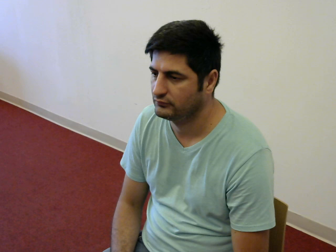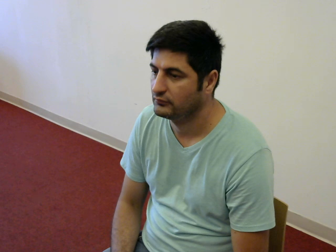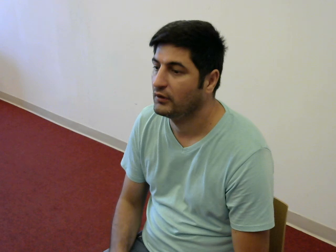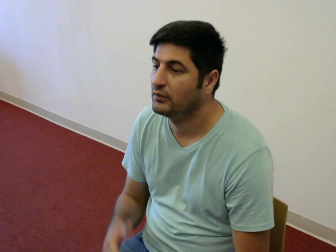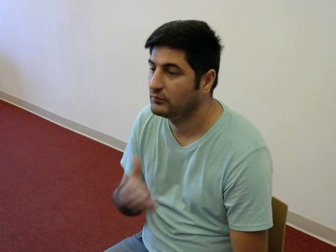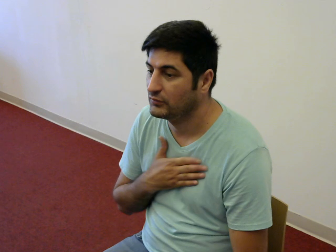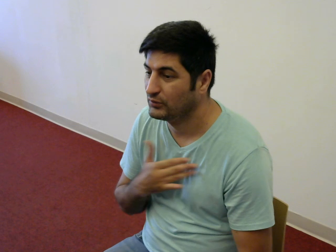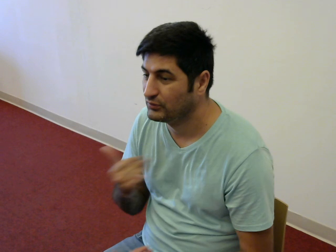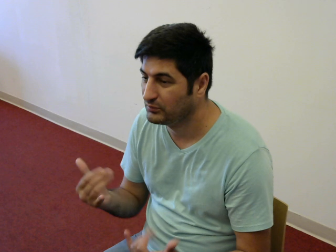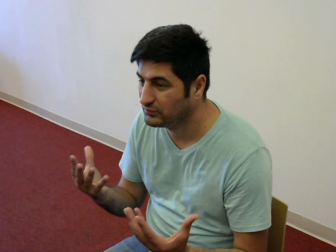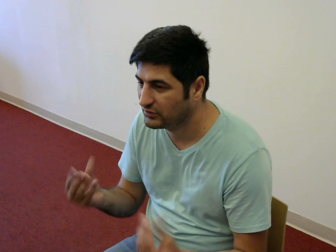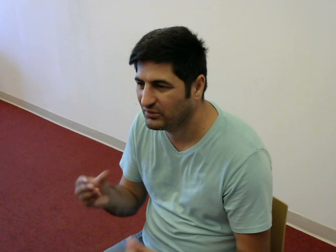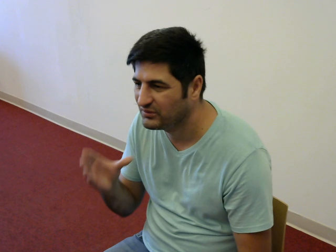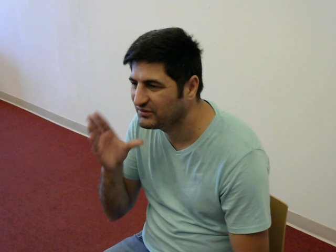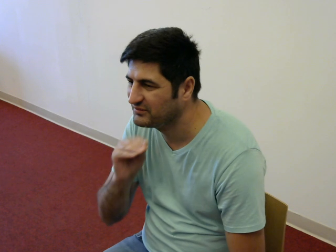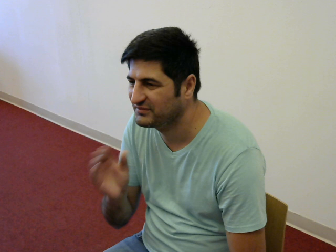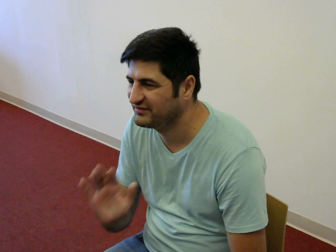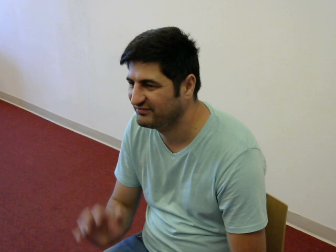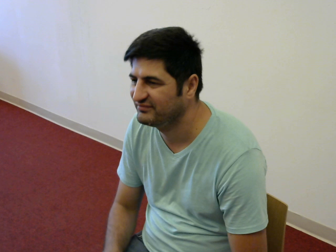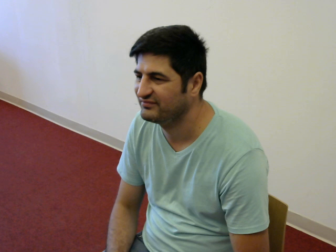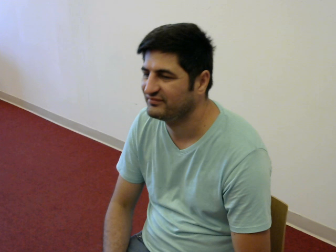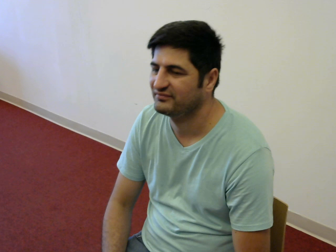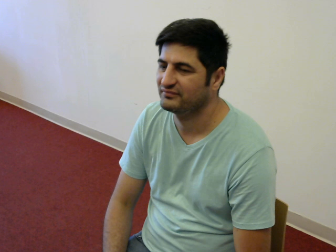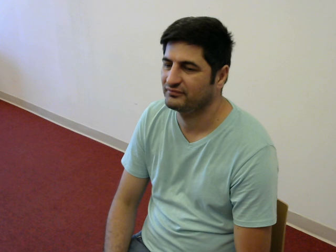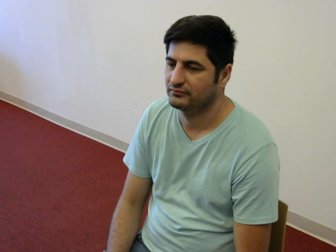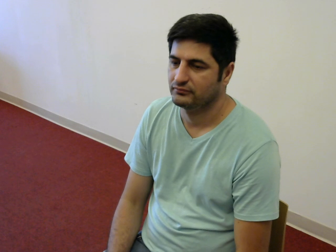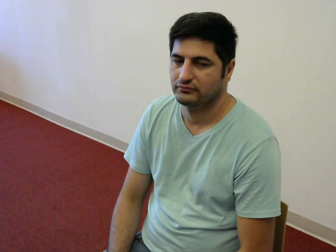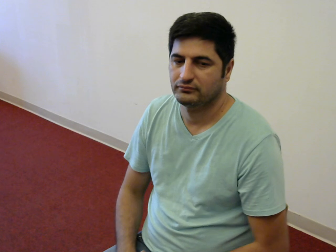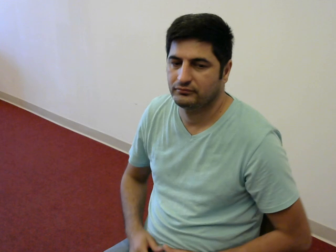Məndə bu gün alınmır